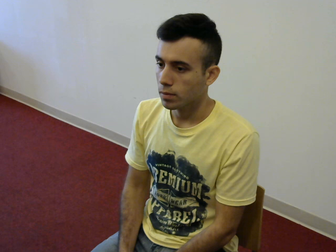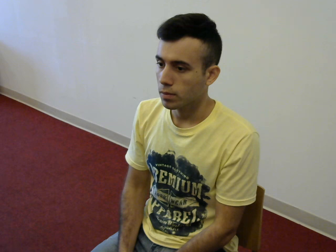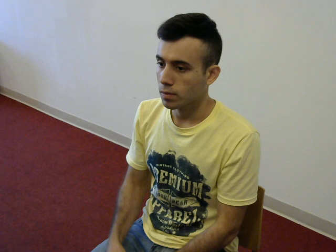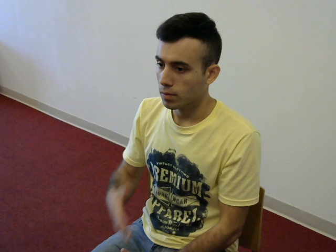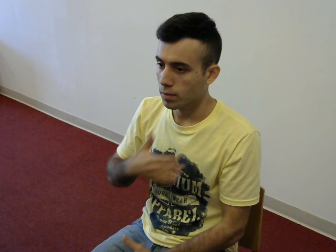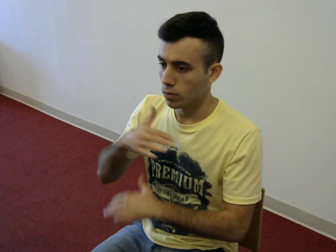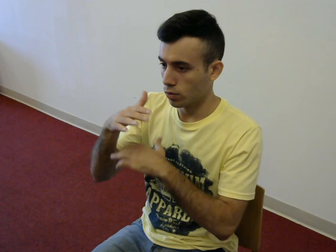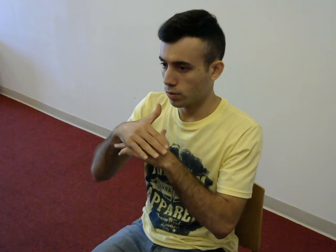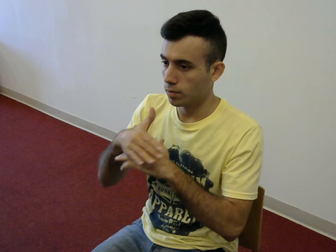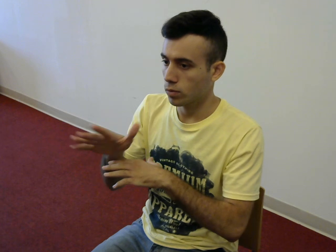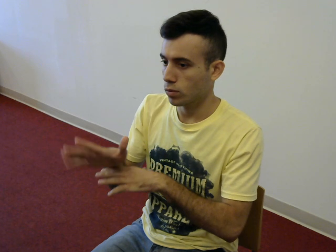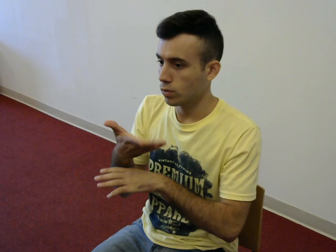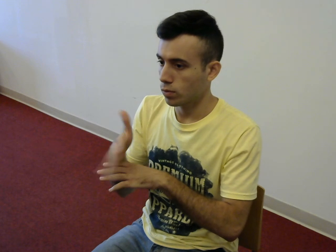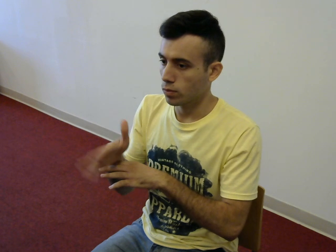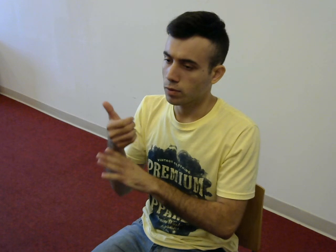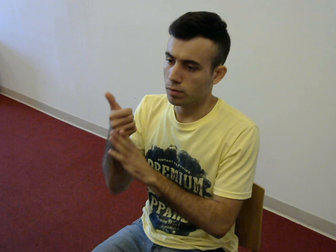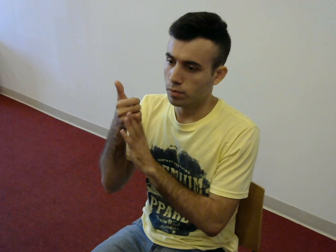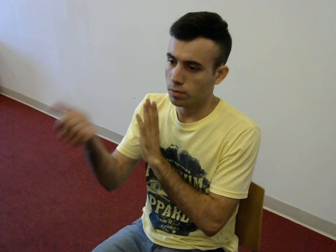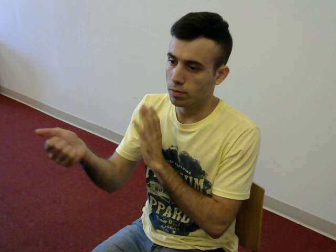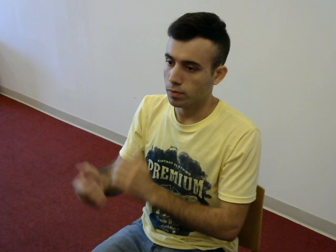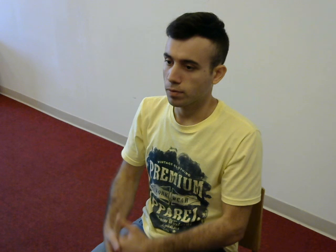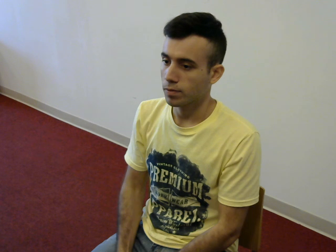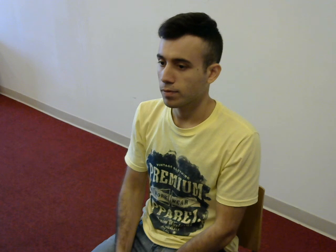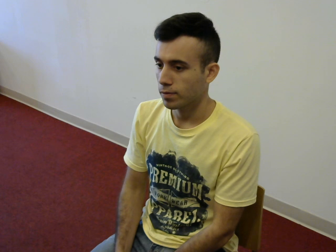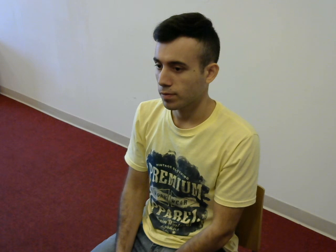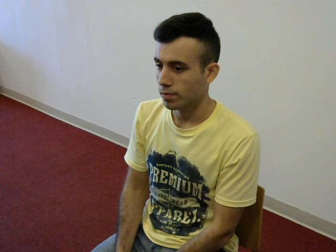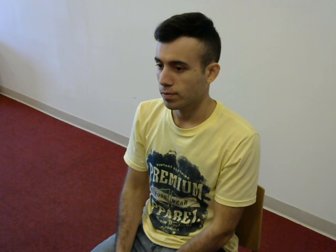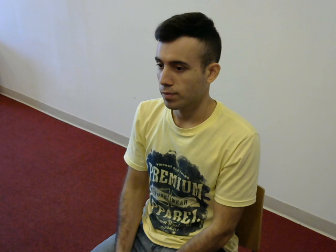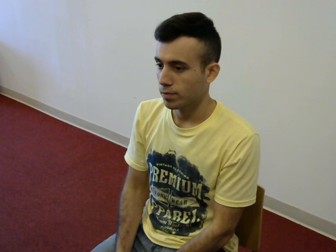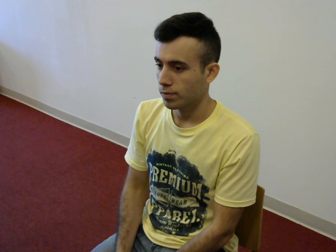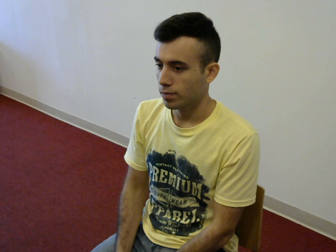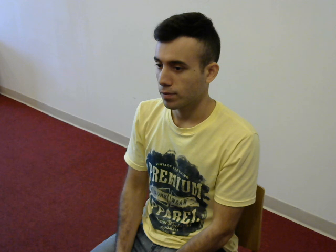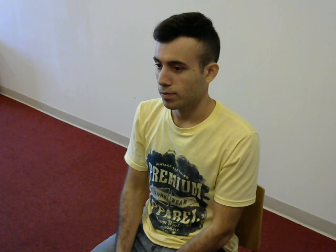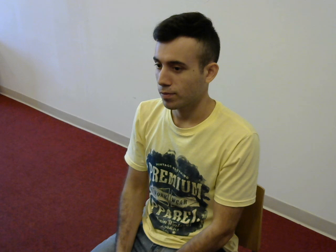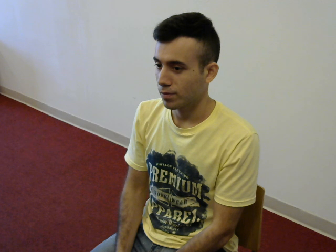Mən axşamlar gəzməyə çıxıram